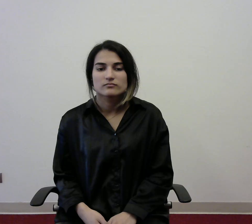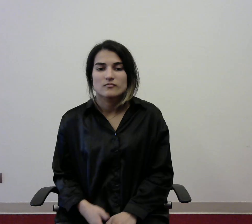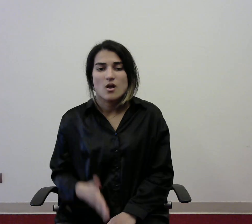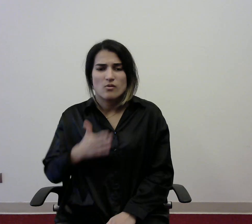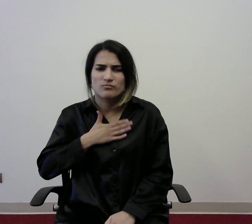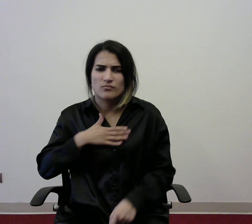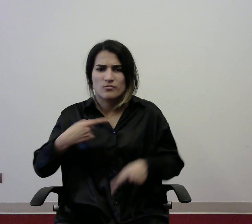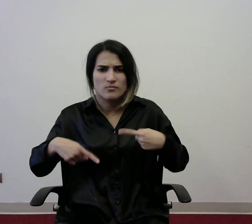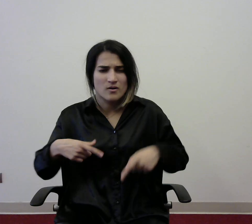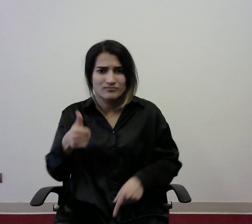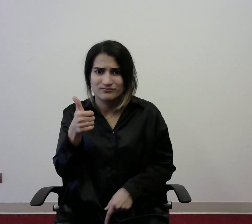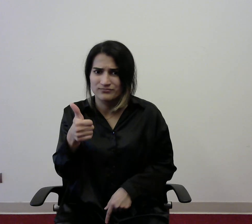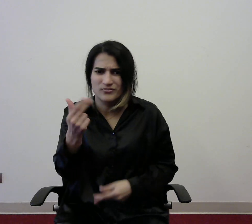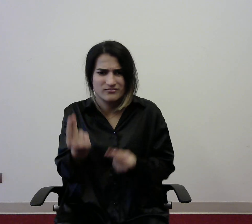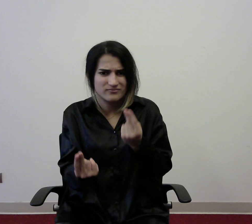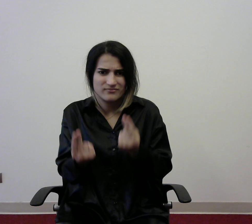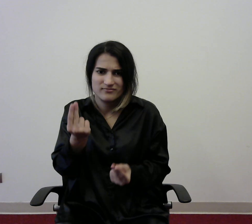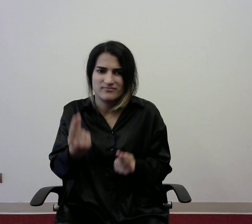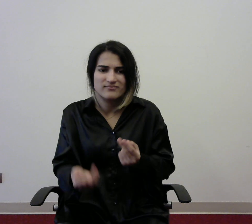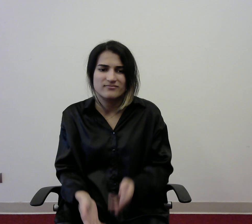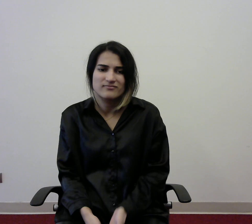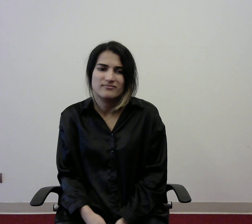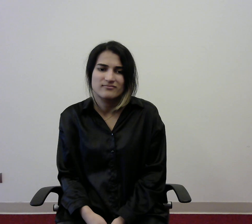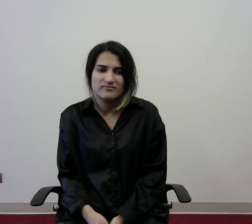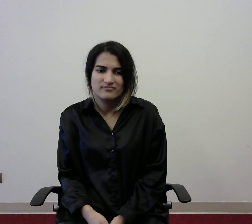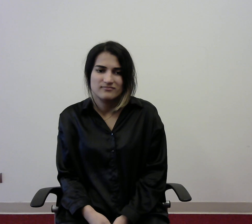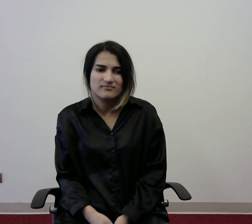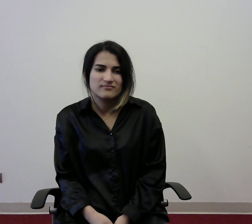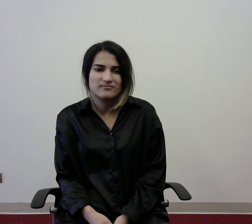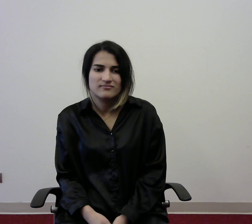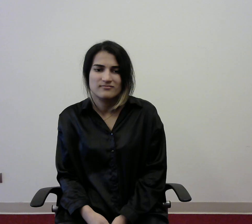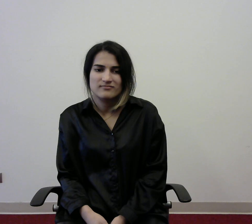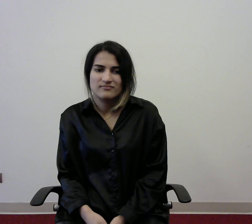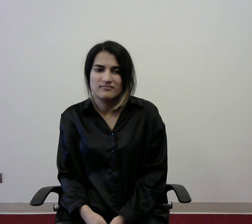Mən futbolu yaxşı oynayıram